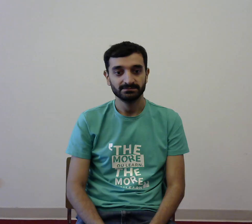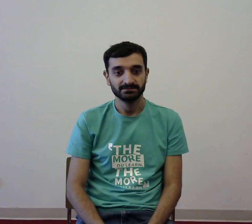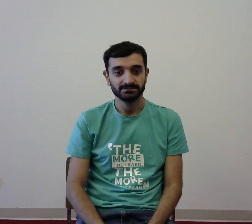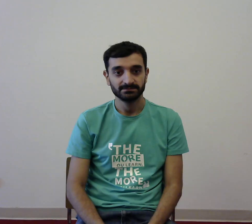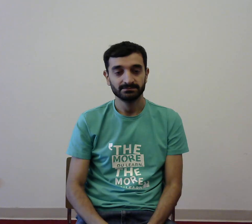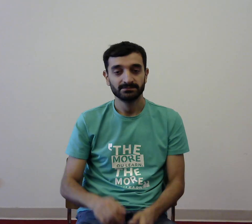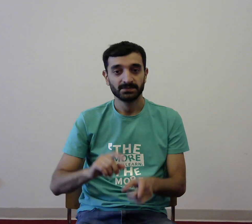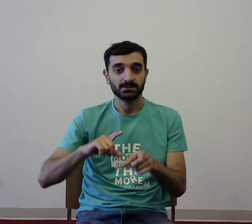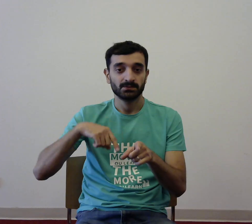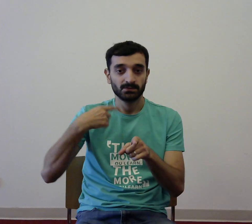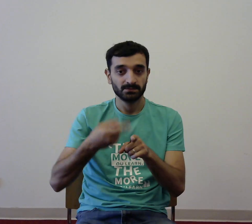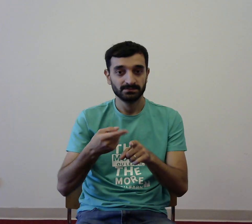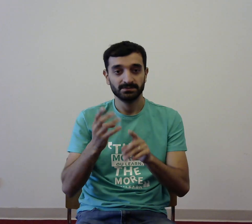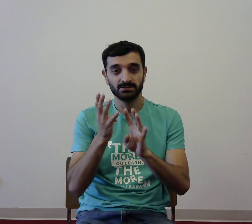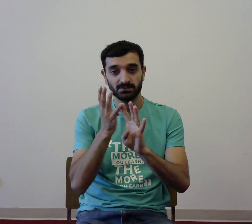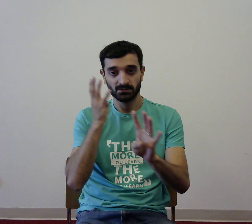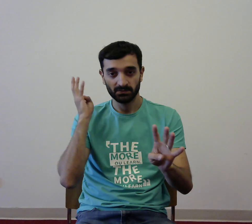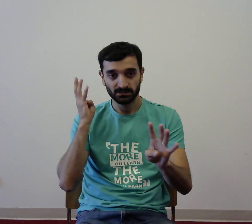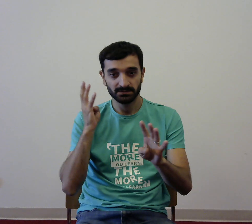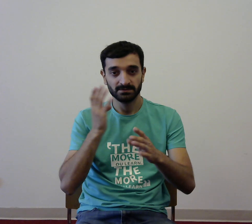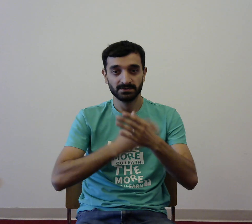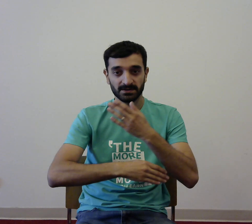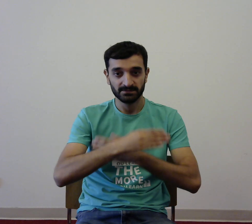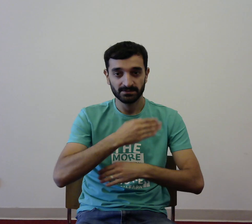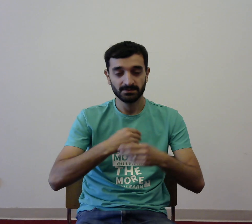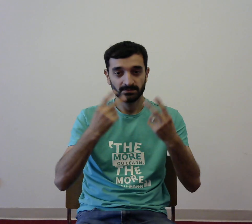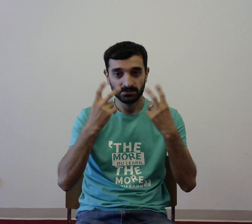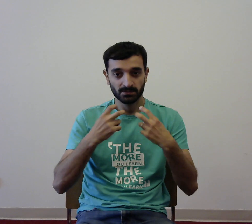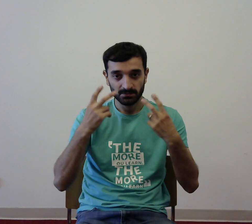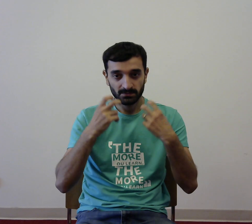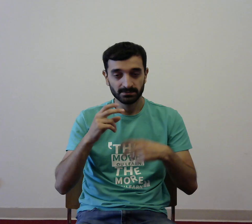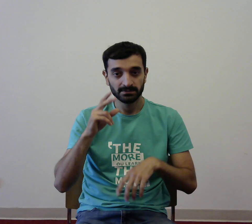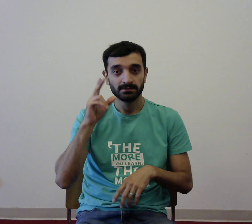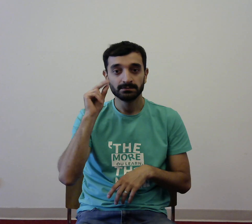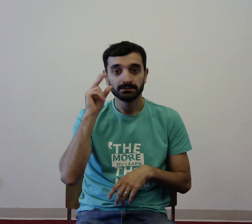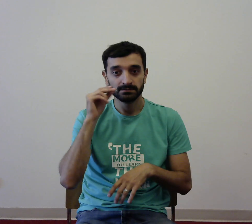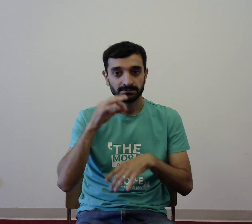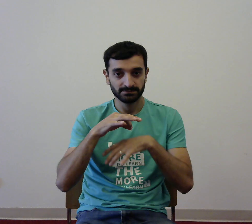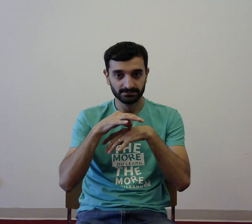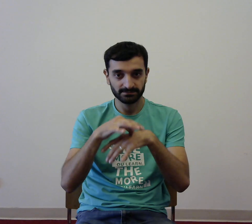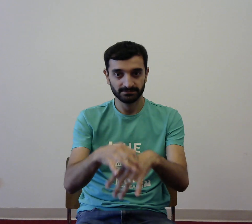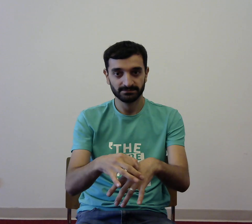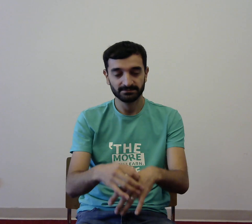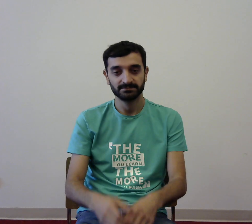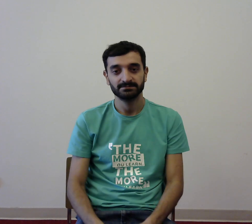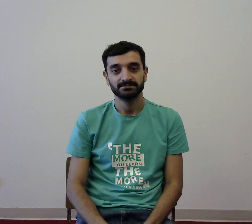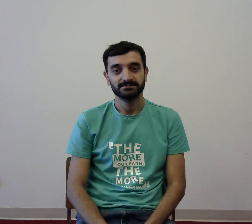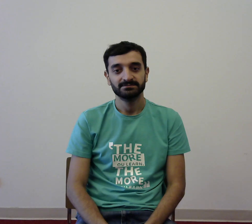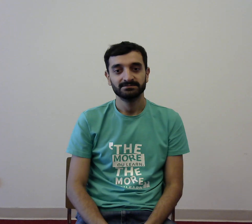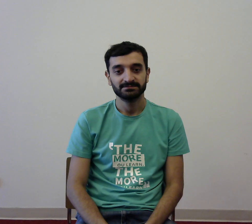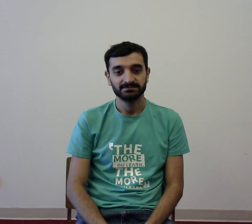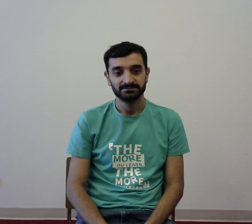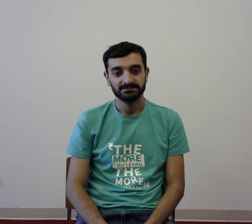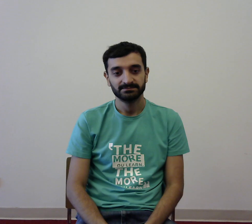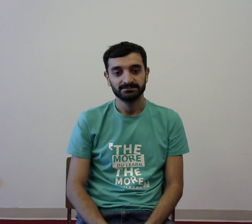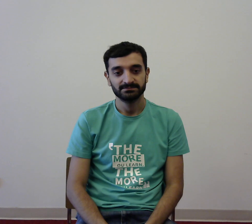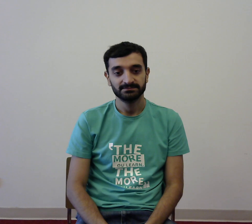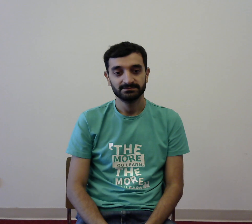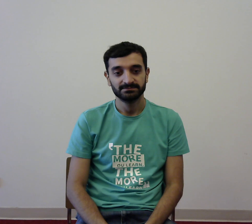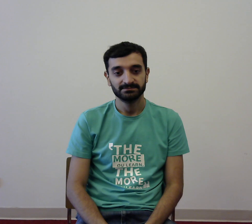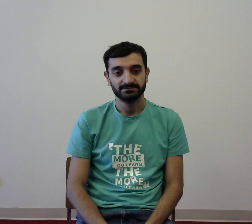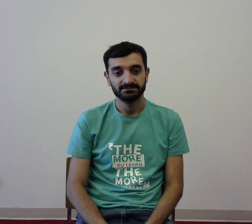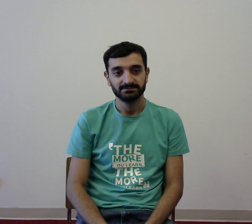Növbəti əlillik müayinəsi nə zaman keçiriləcək?